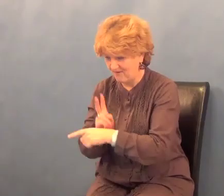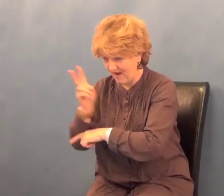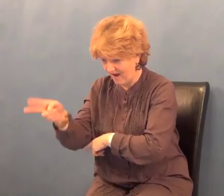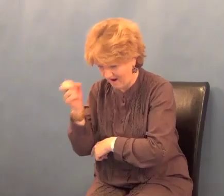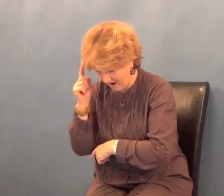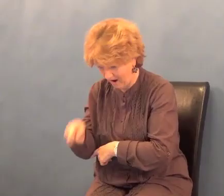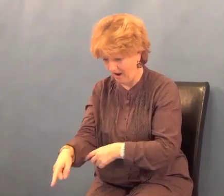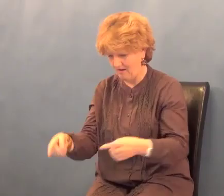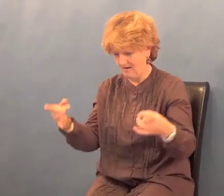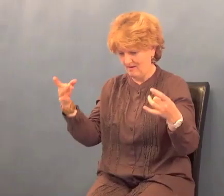Aa, to jest wejście.